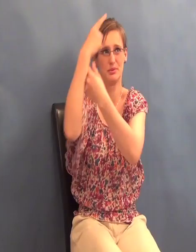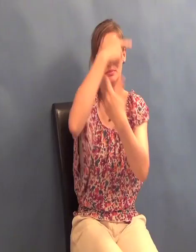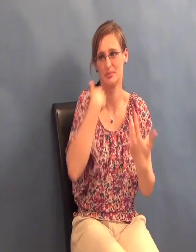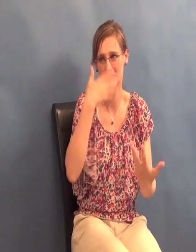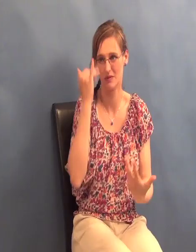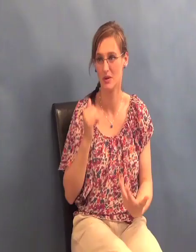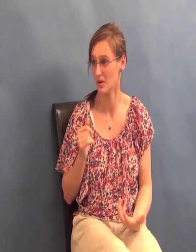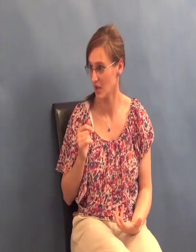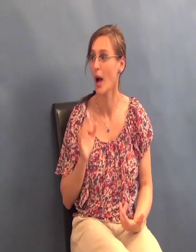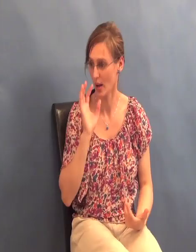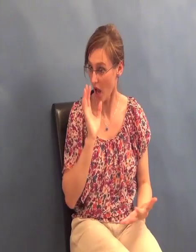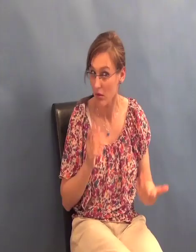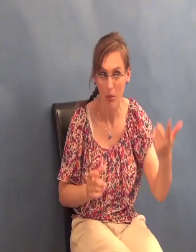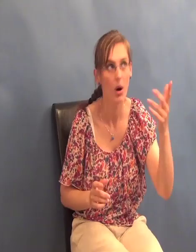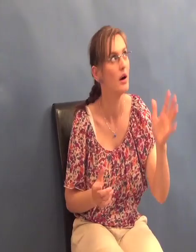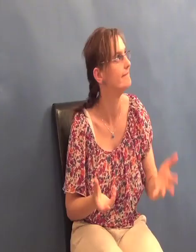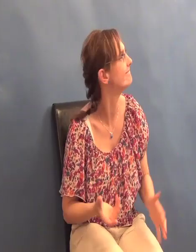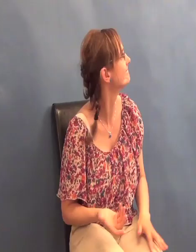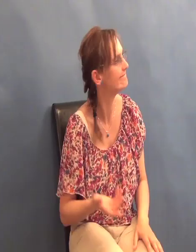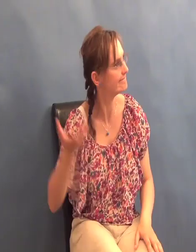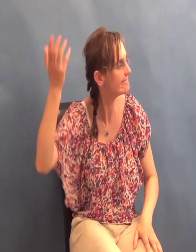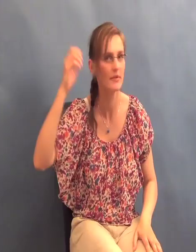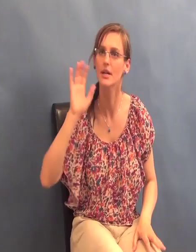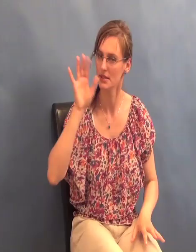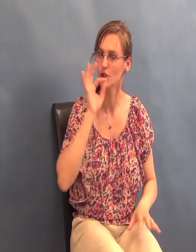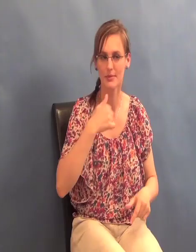Chaplin kiwa głową, dziwi się: "Ooo tam? Dobrze, zrobię to".